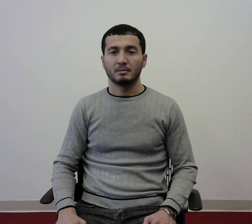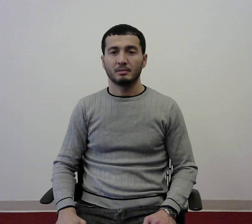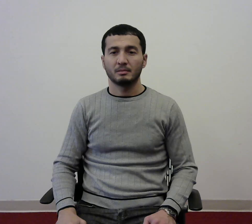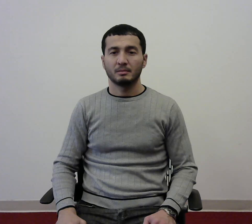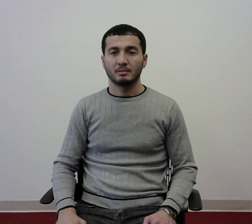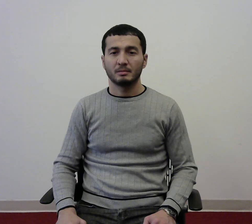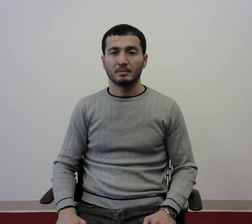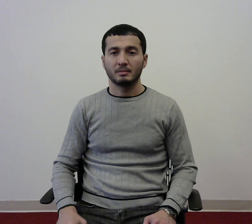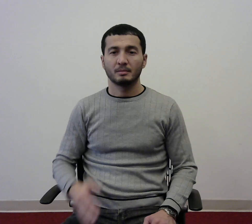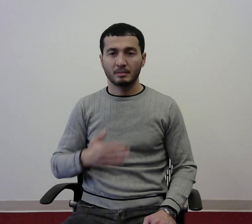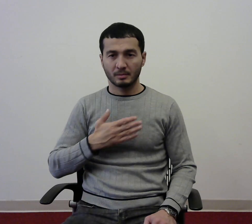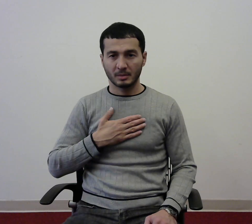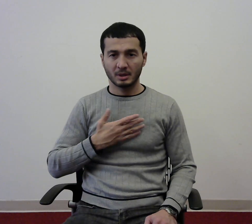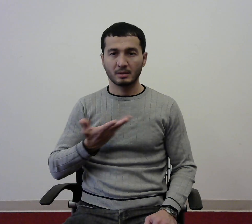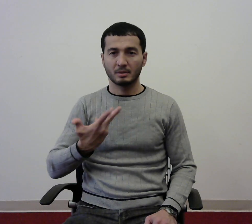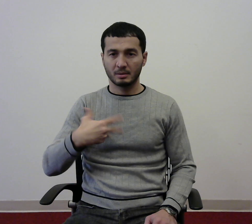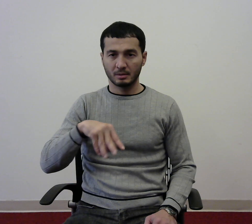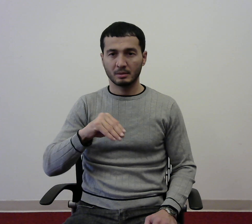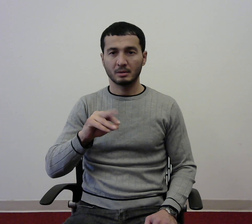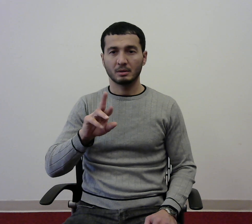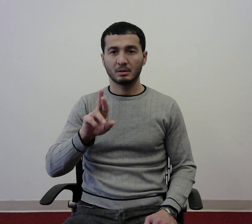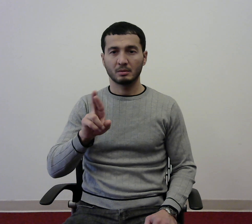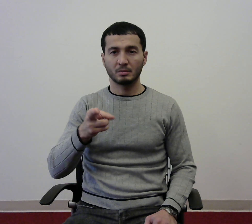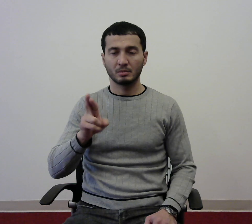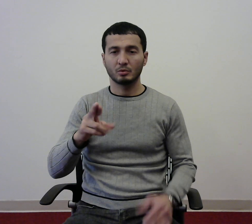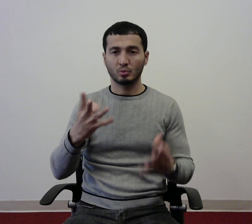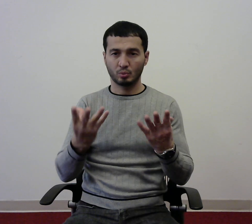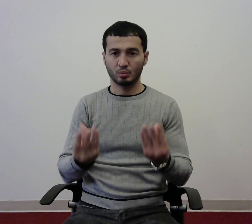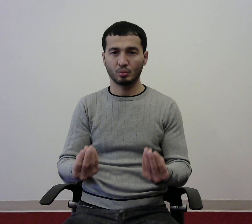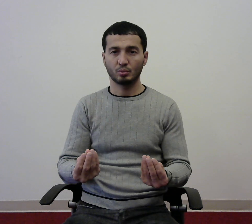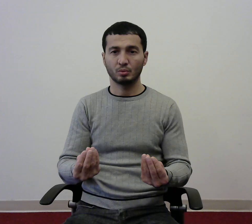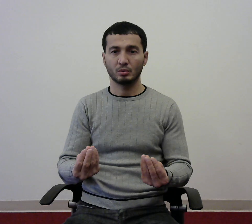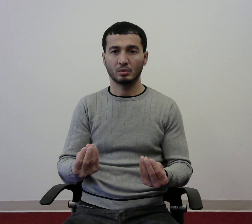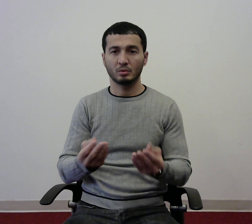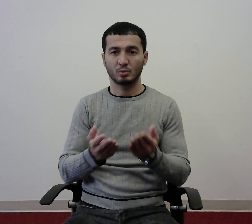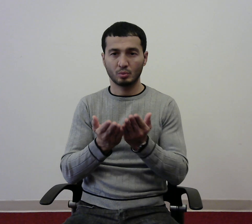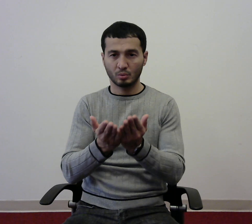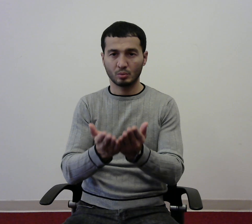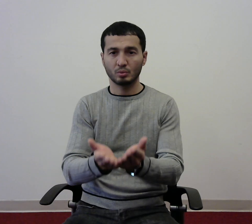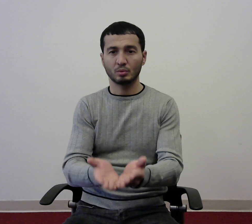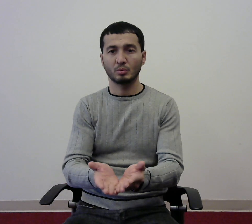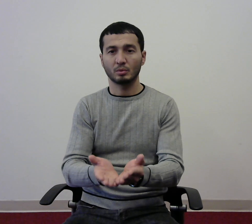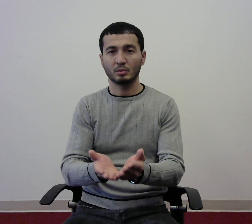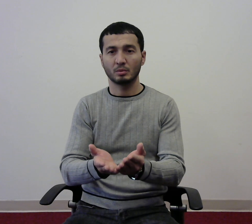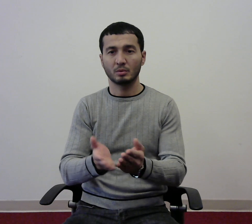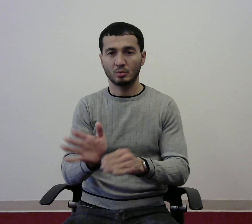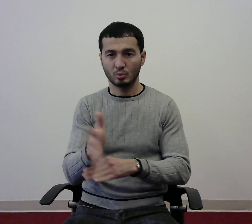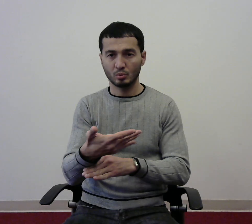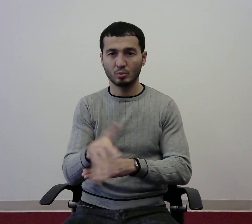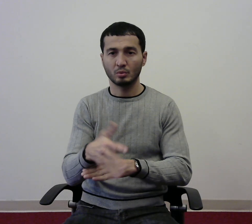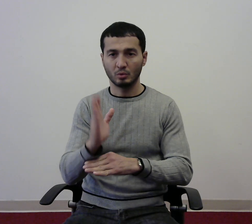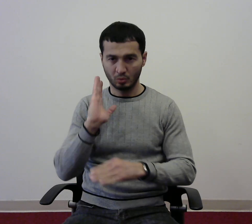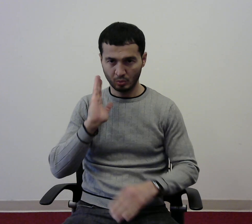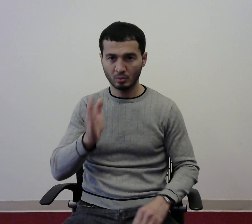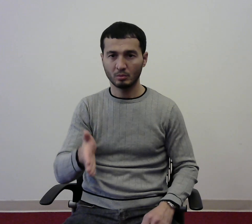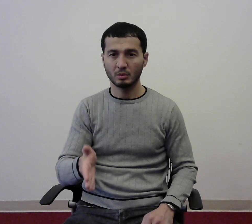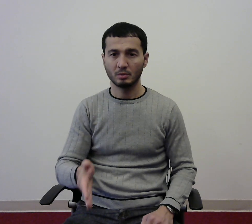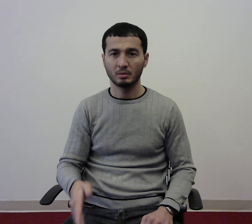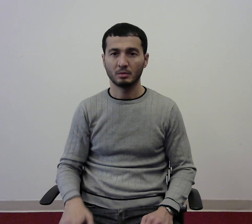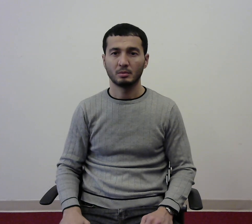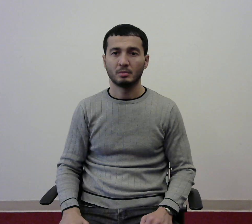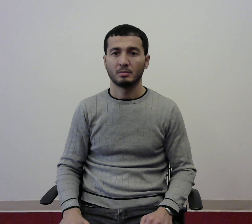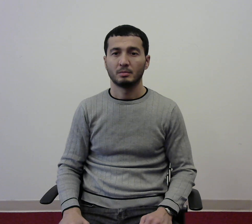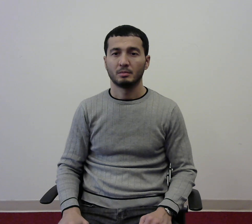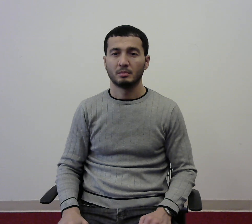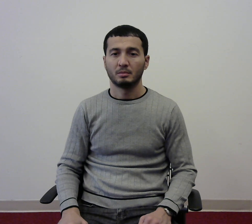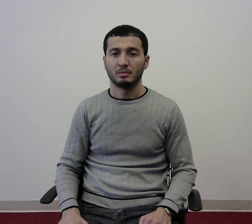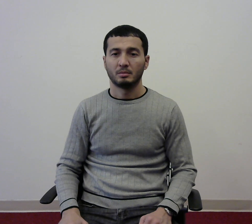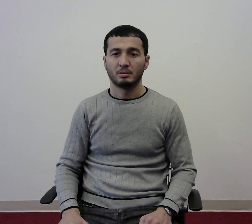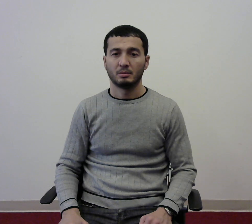Biz cümə günü gəmi gəzintisində olacağıq